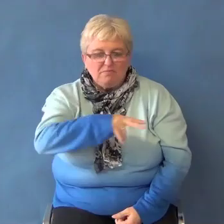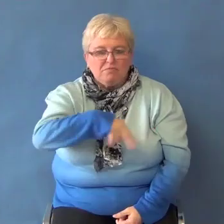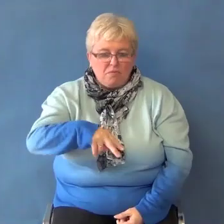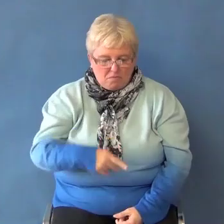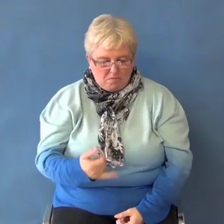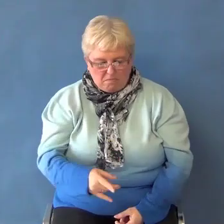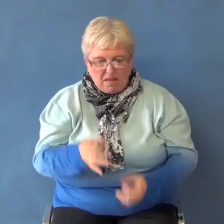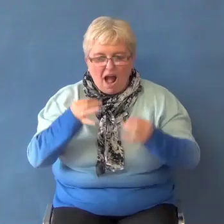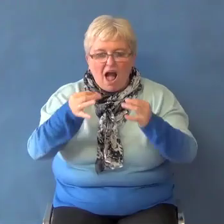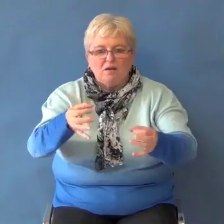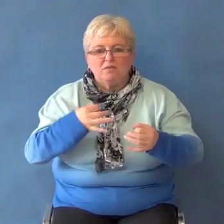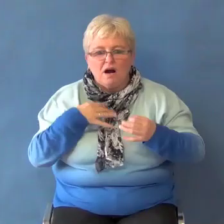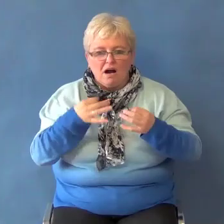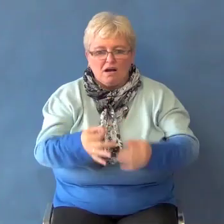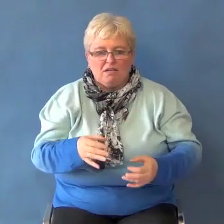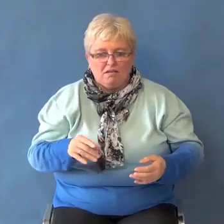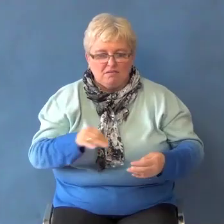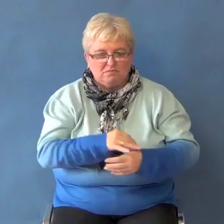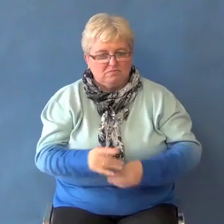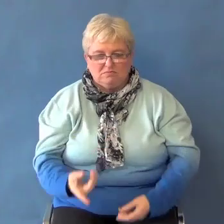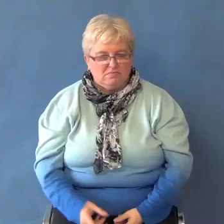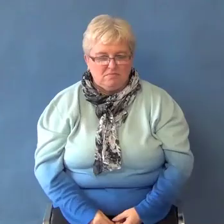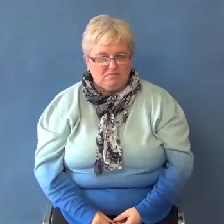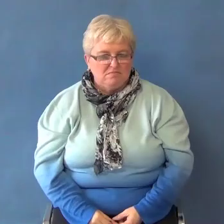Ty masz inny obrazek, bo ja mam auto.